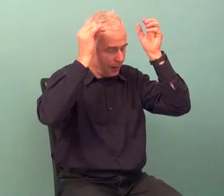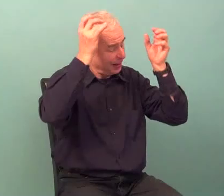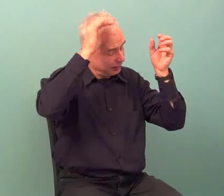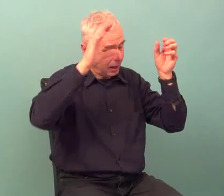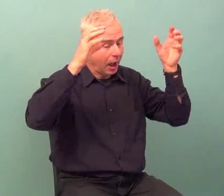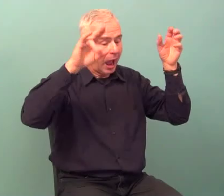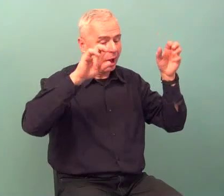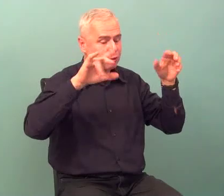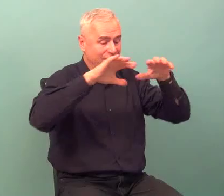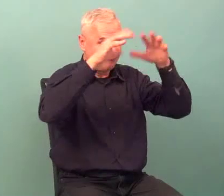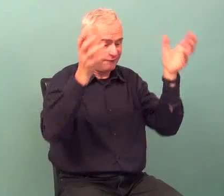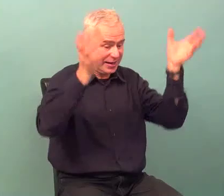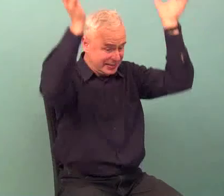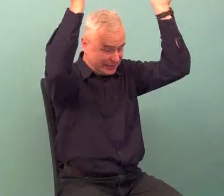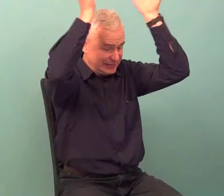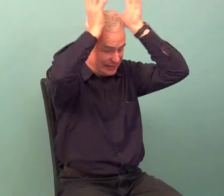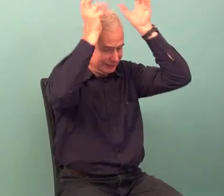Myszka zdejmuje z głowy jabłko i na to miejsce stawia dużego arbuza.